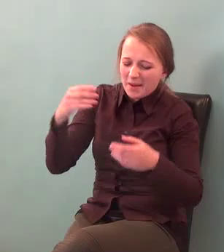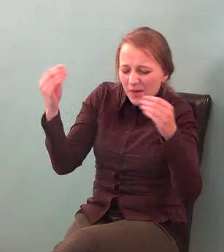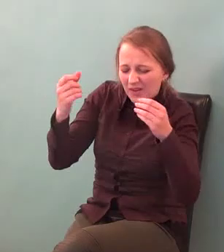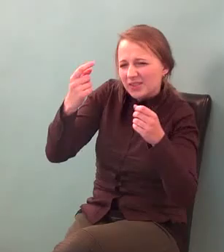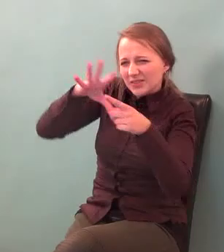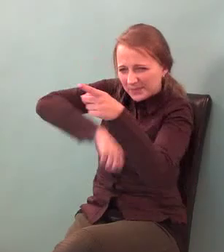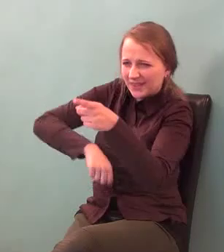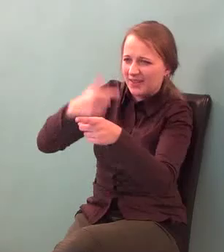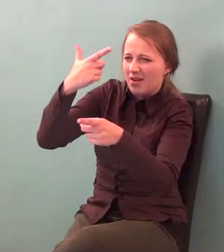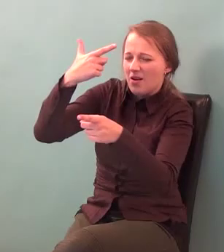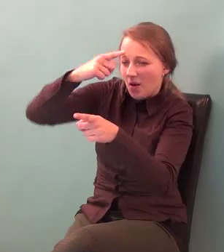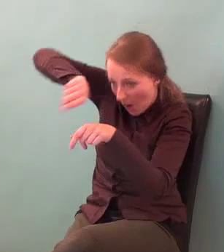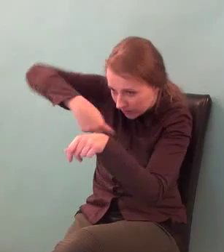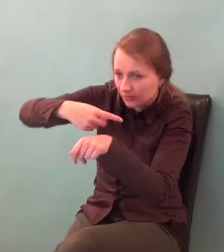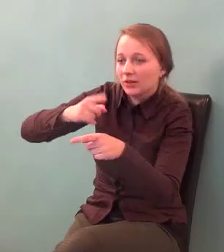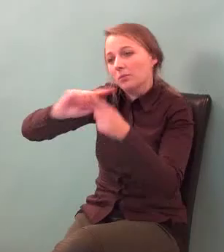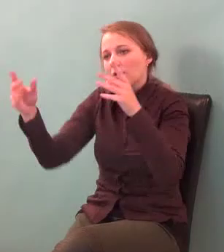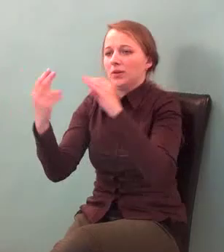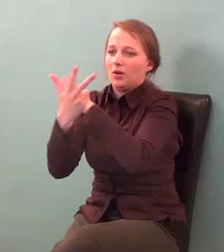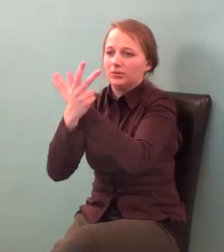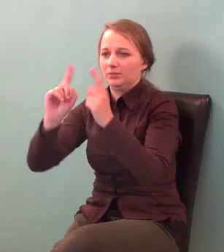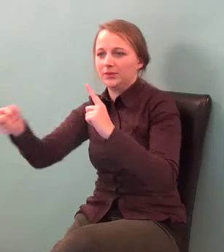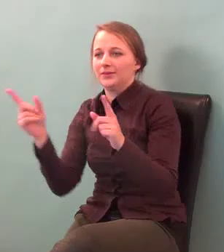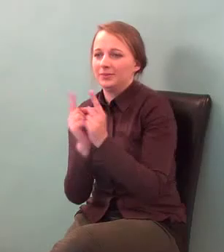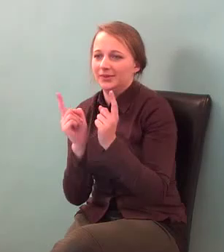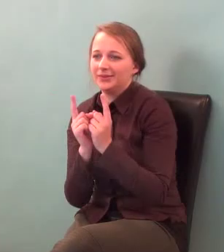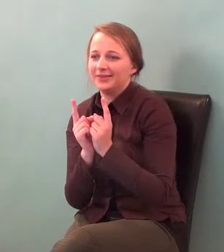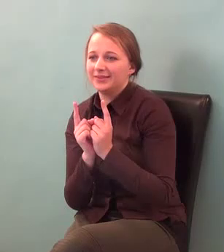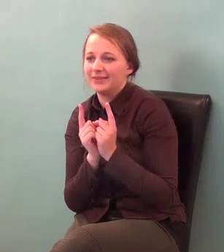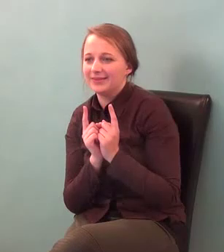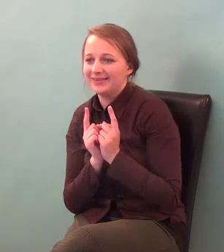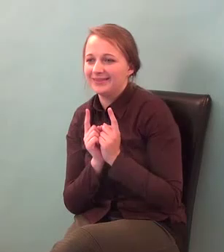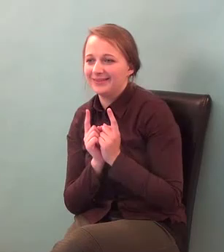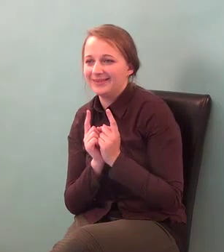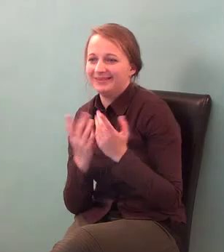Może trochę wytrzymasz te dwie godziny i spotkamy się po osiemnastej.